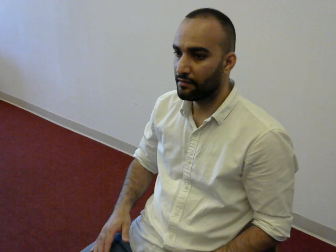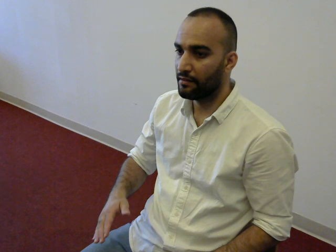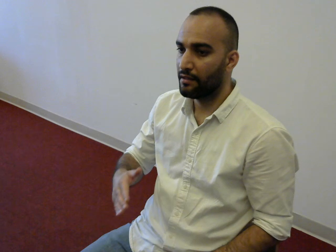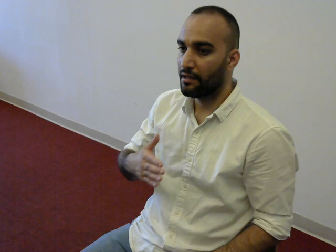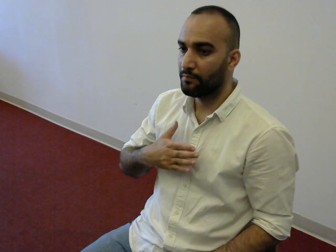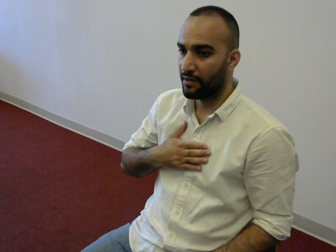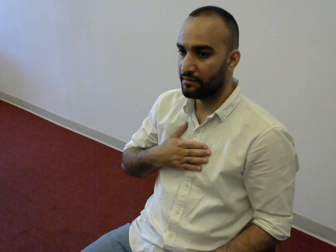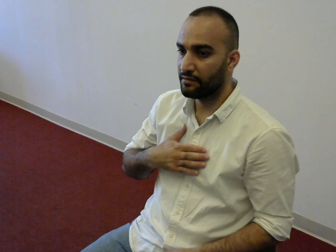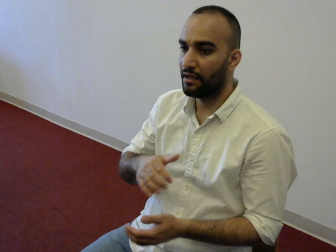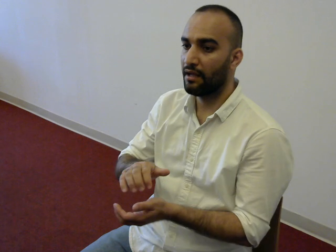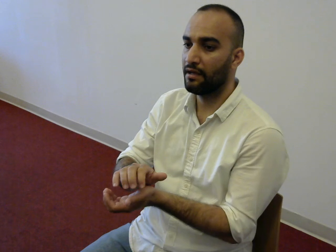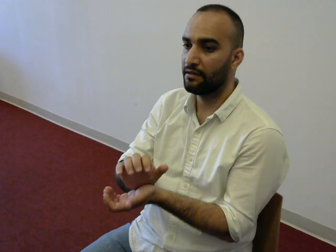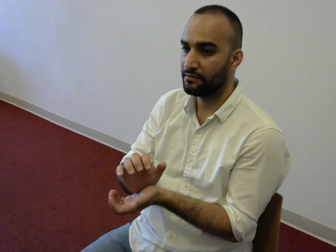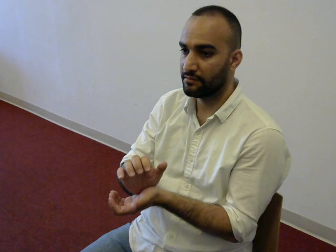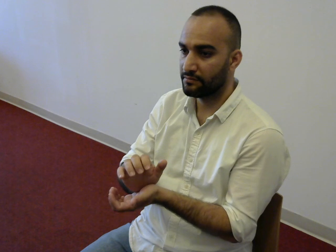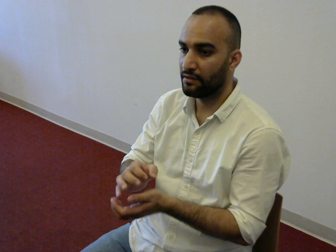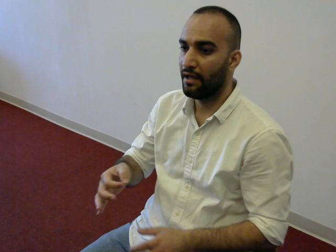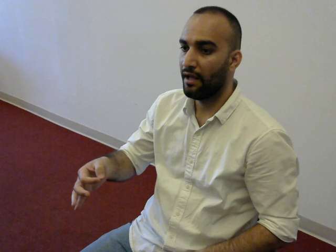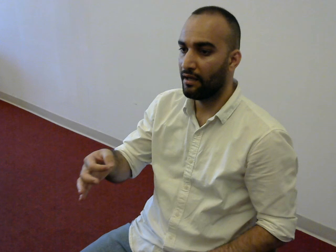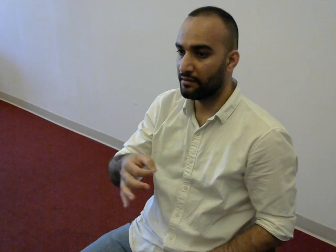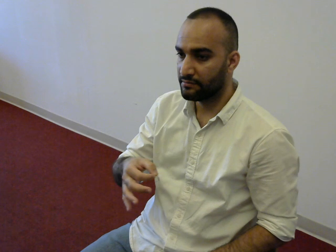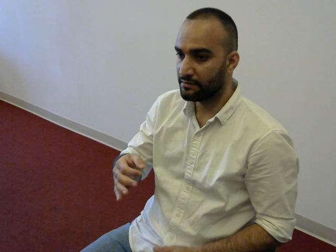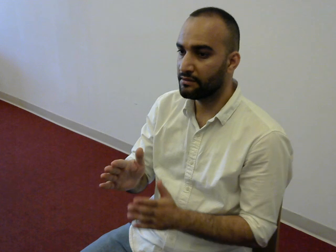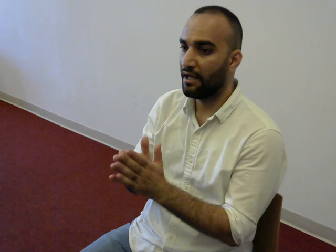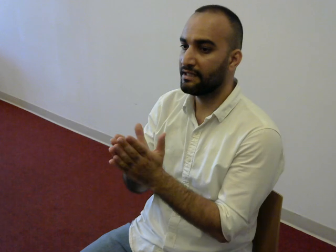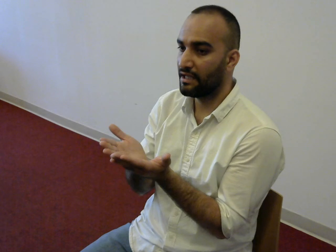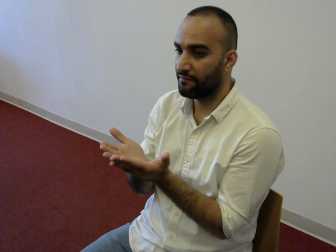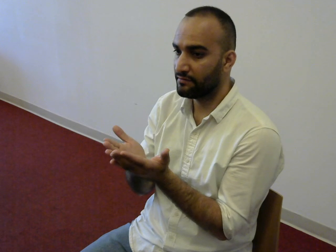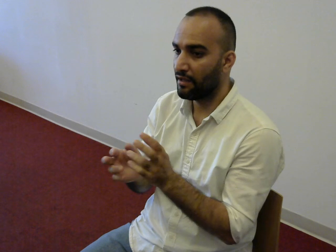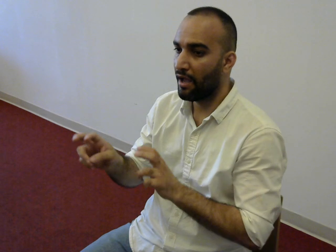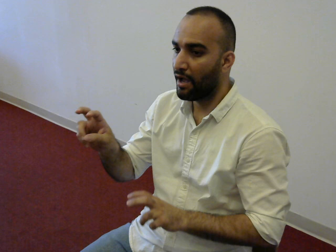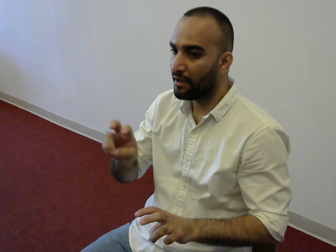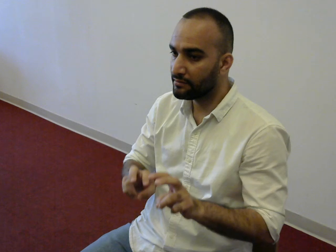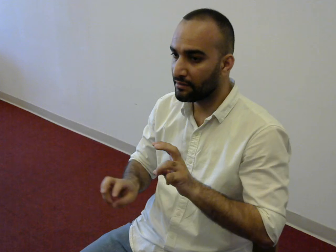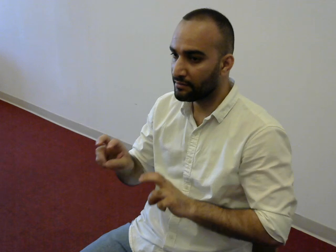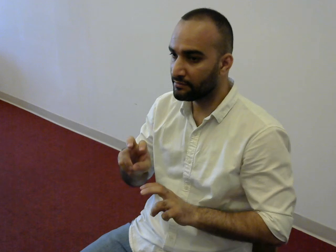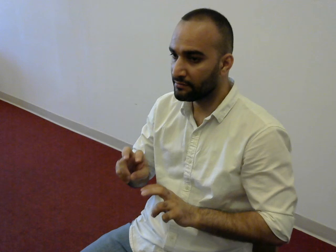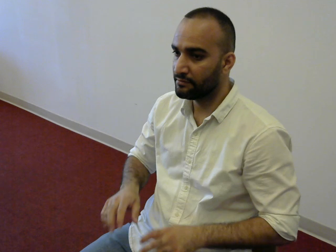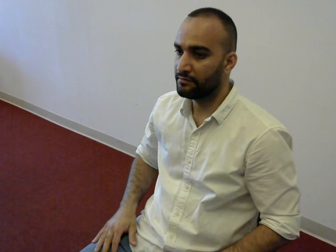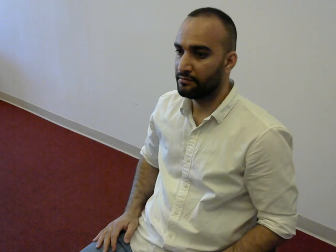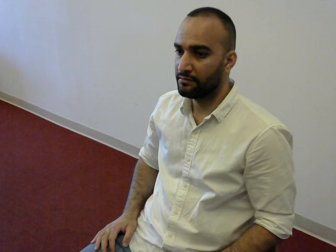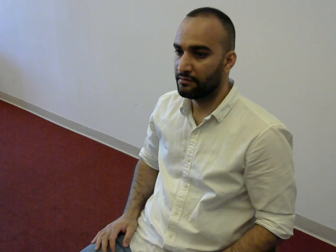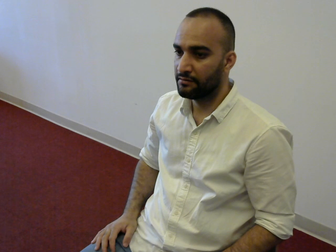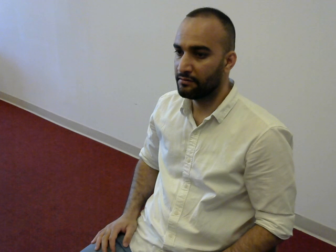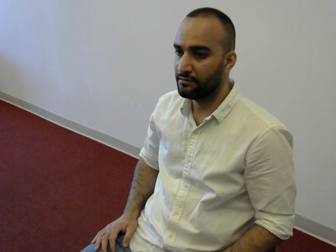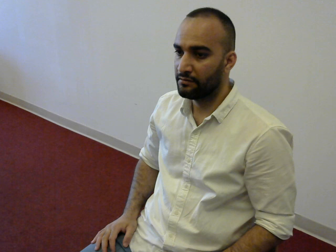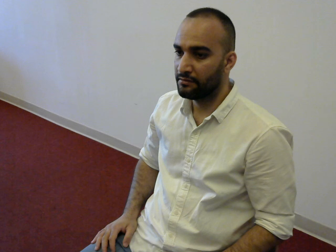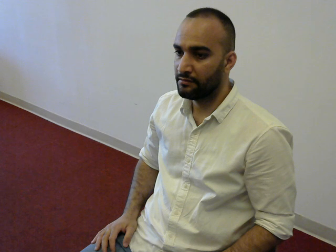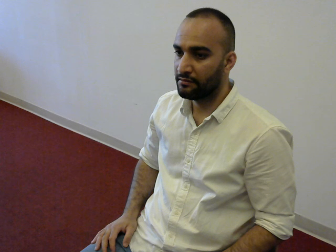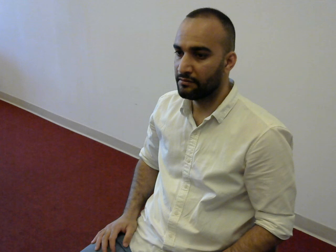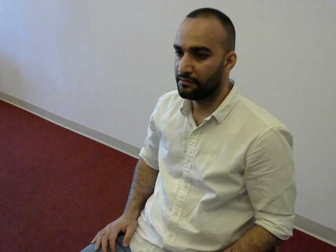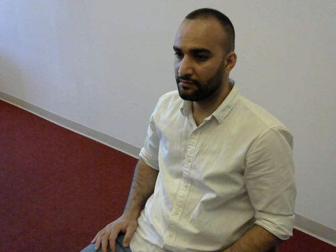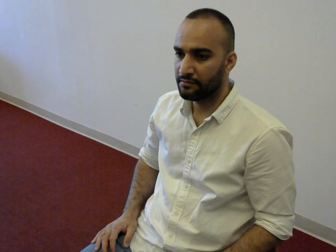Mən "Dəfinələr Adası" kitabını axtarıram